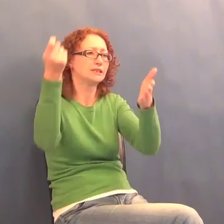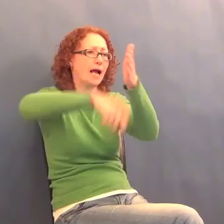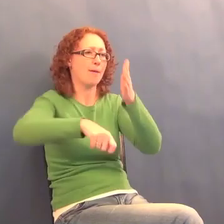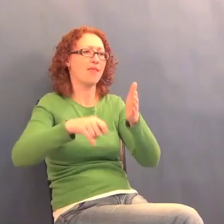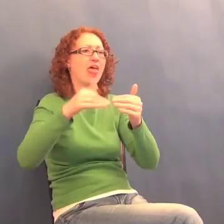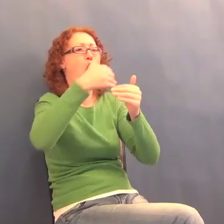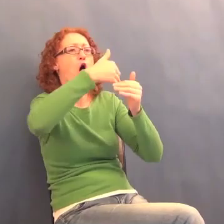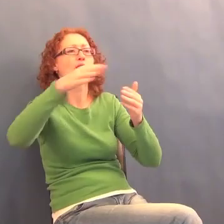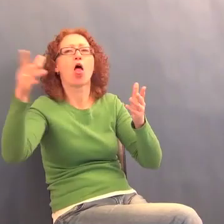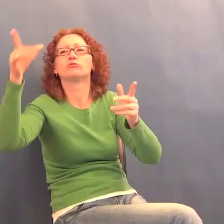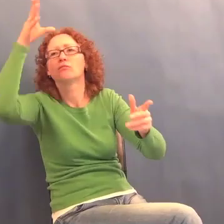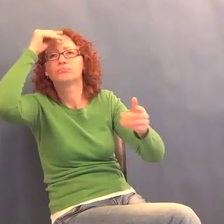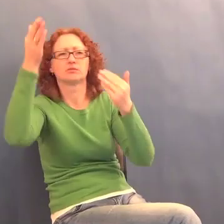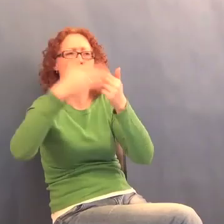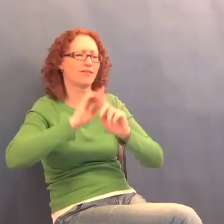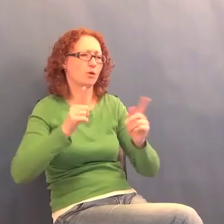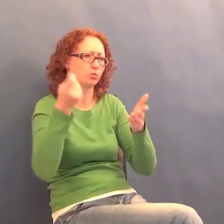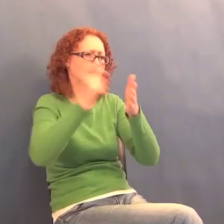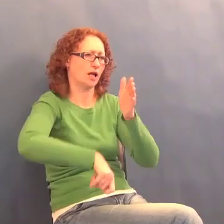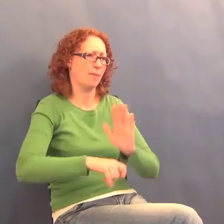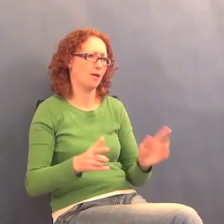Ktoś zapomni zamknąć drzwi, nie wolno zostawiać otwartych, trzeba zamykać.